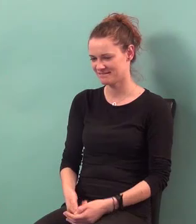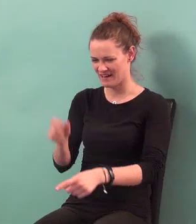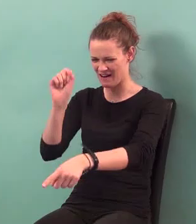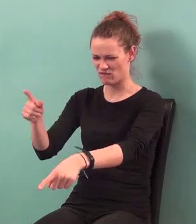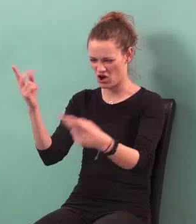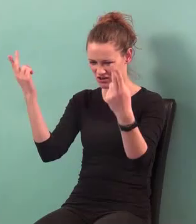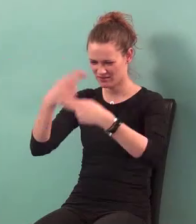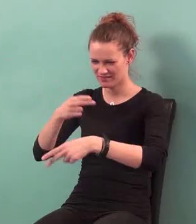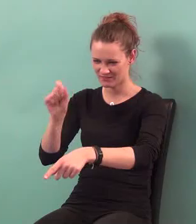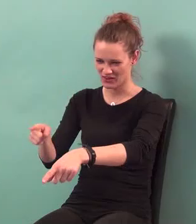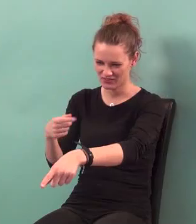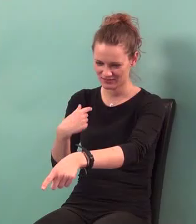Jest szlaban.